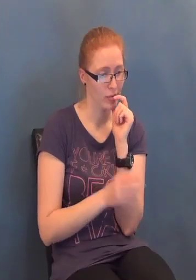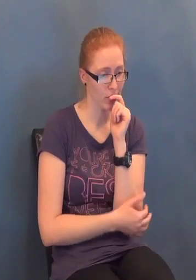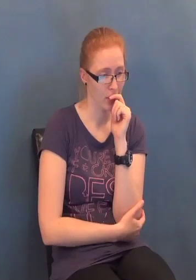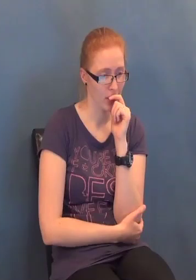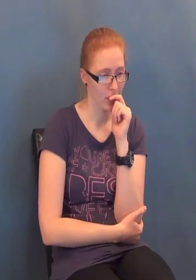Wtorek?